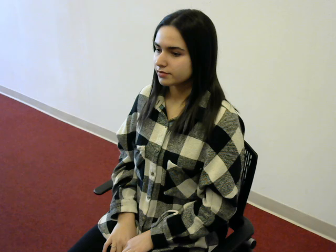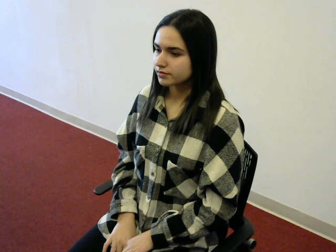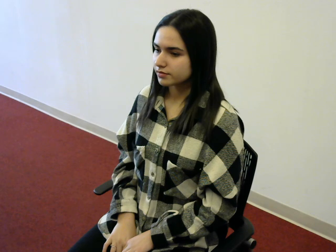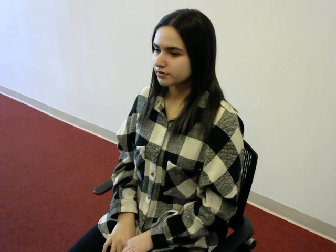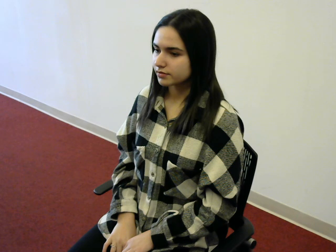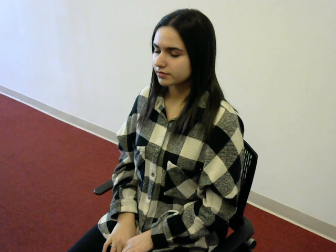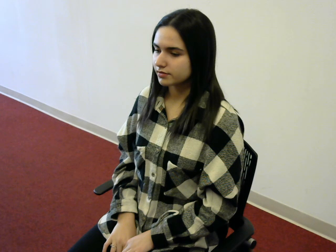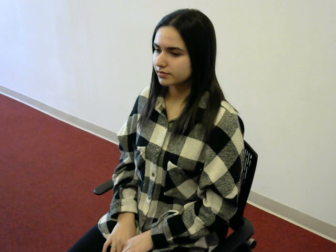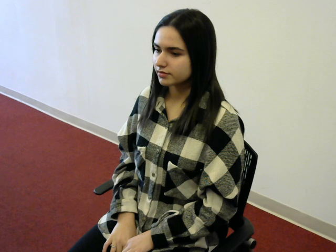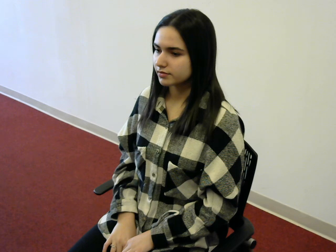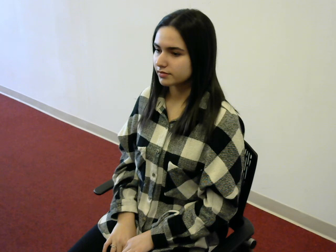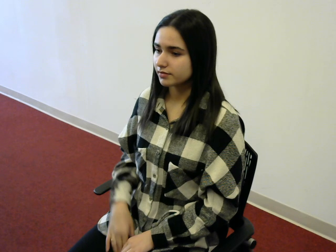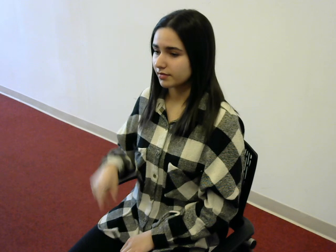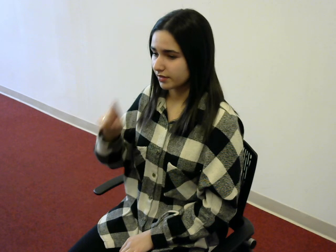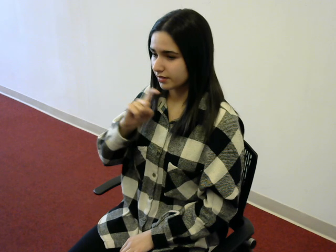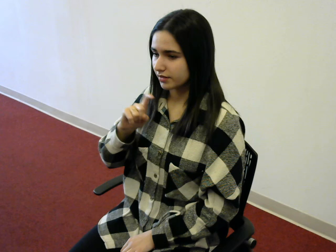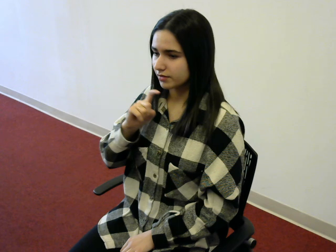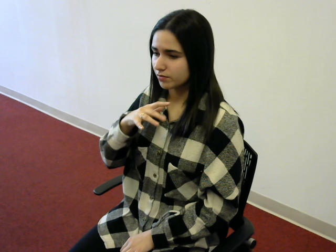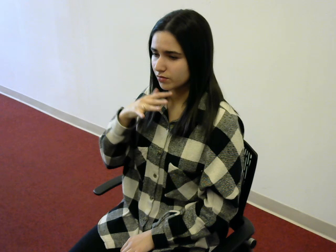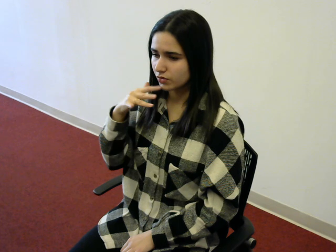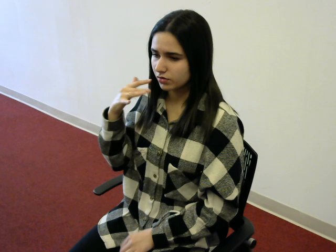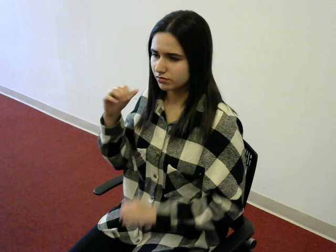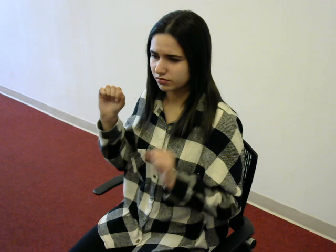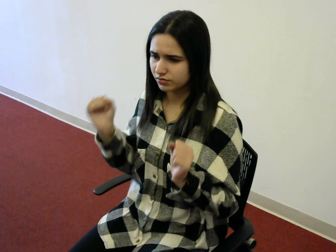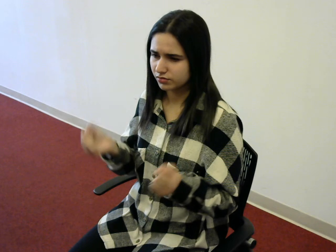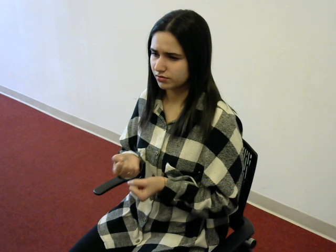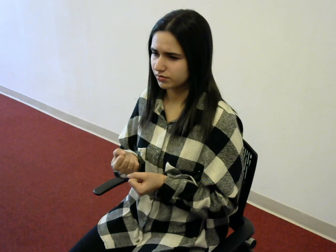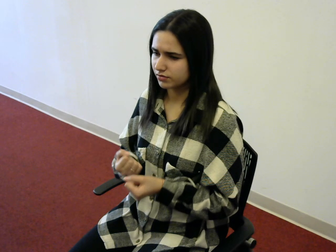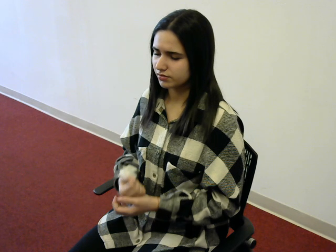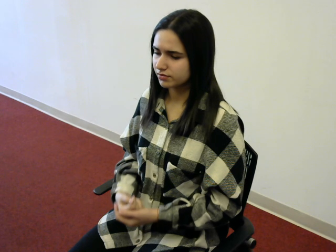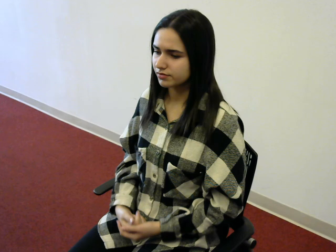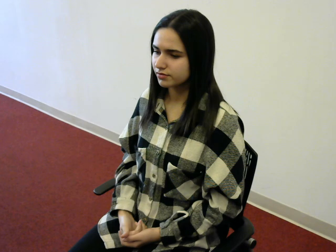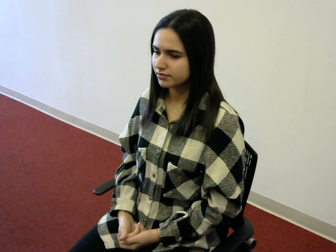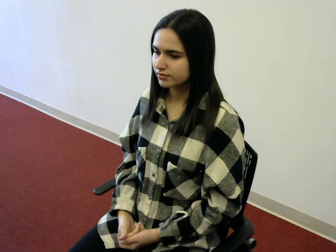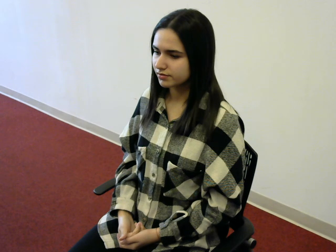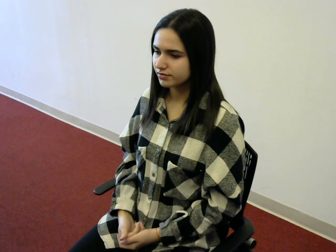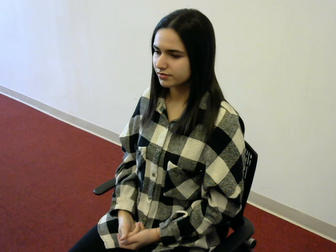Dondurma çox soyuqdur